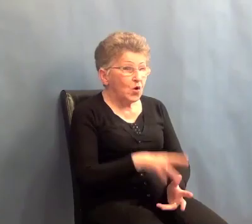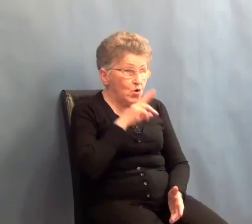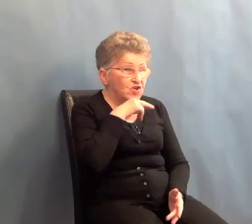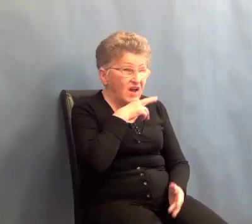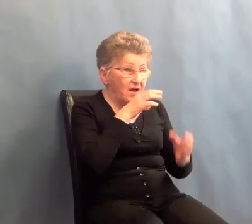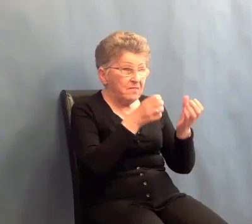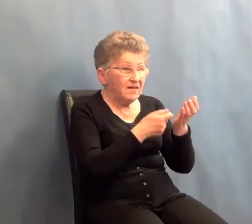Gruszka?